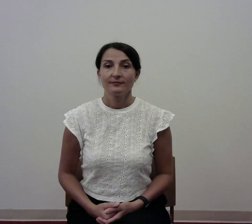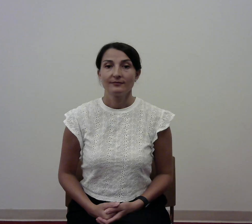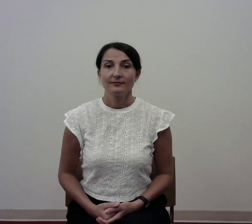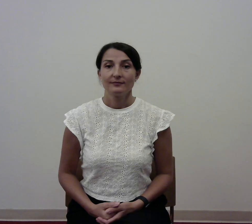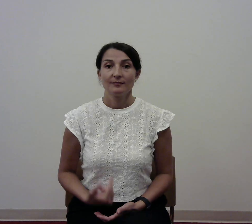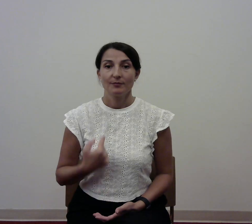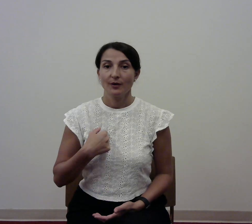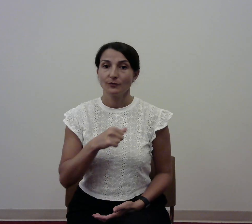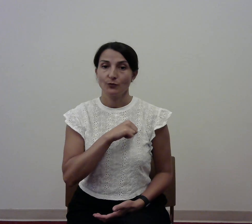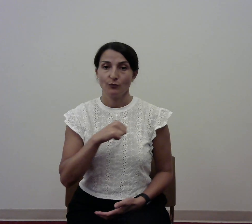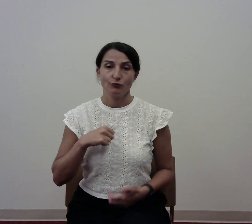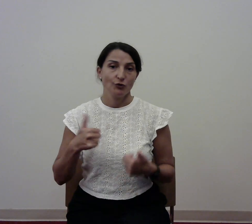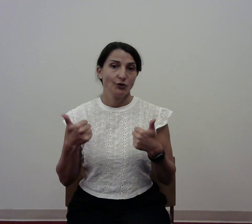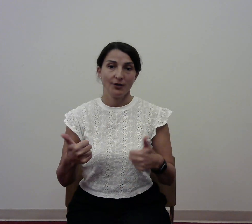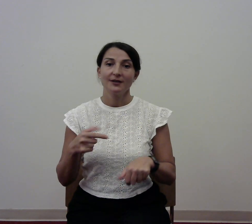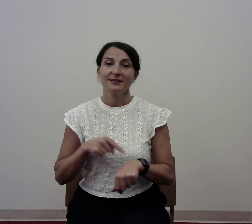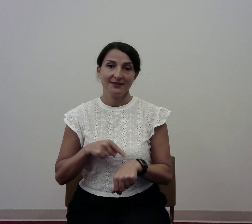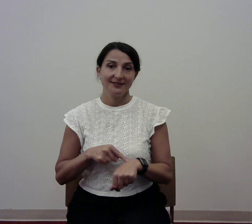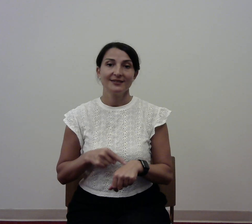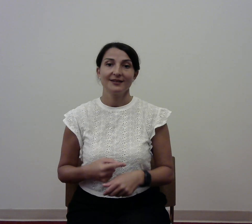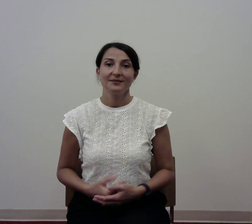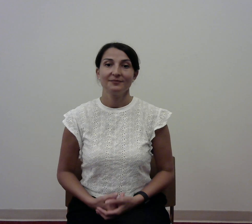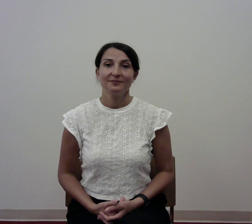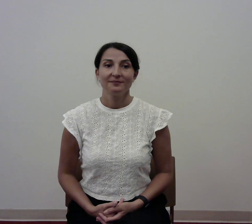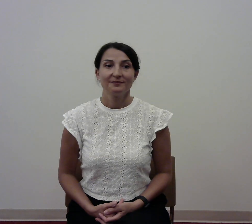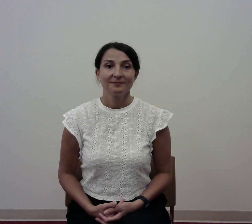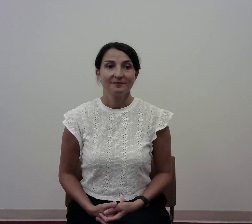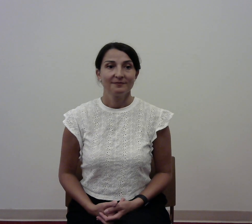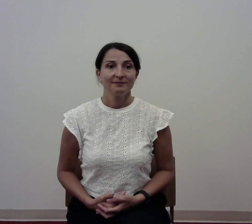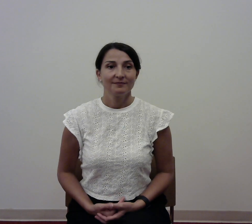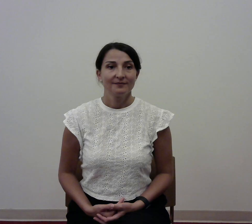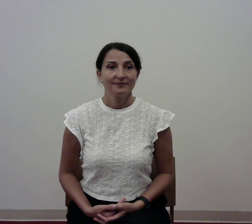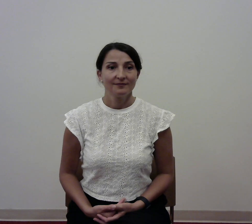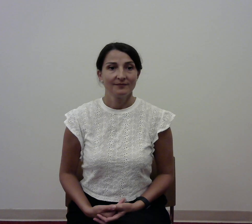Mən özümü yaxşı hiss edirəm